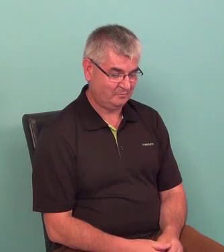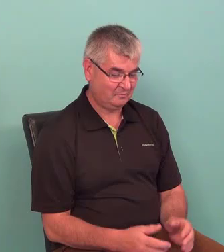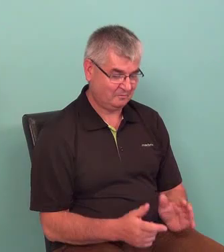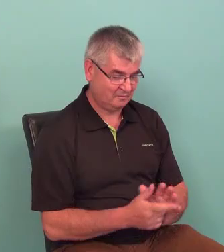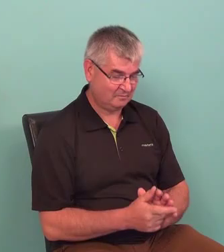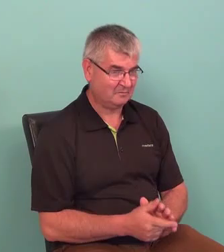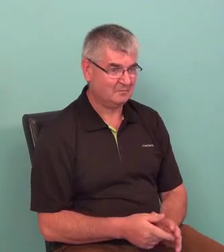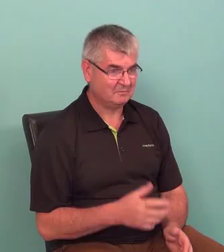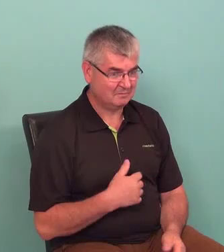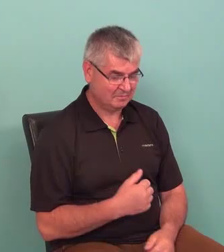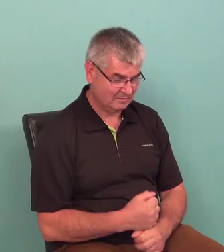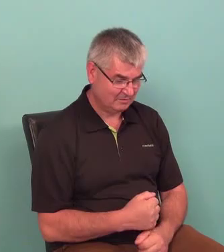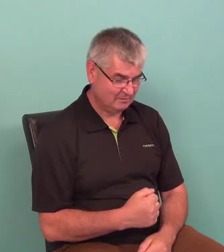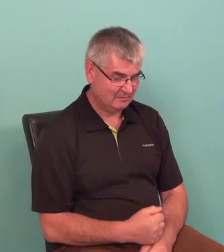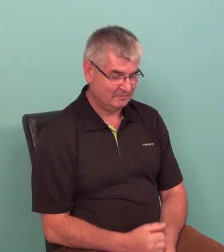Siedemnastego mam pracę.